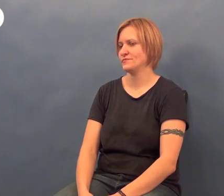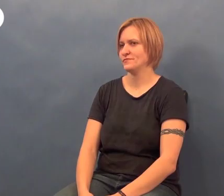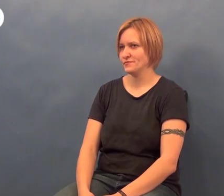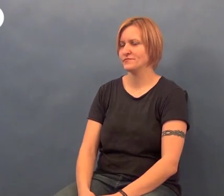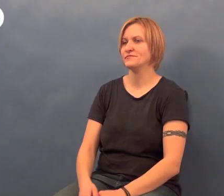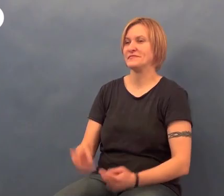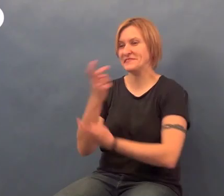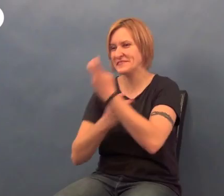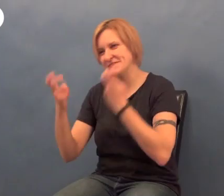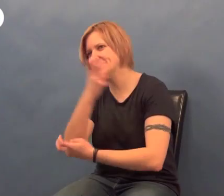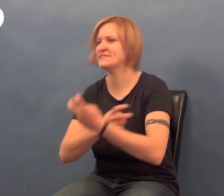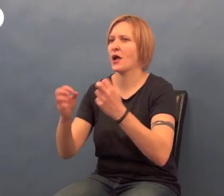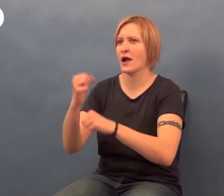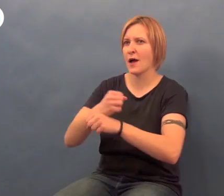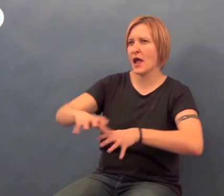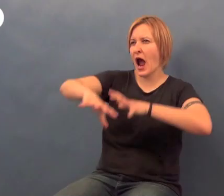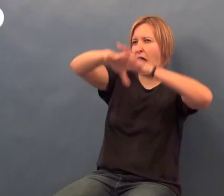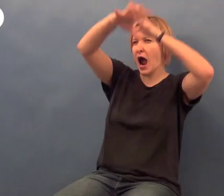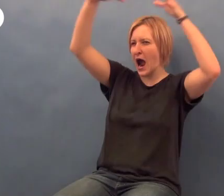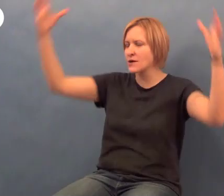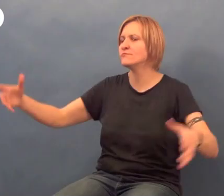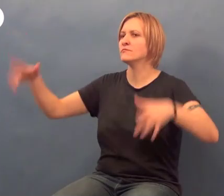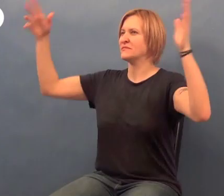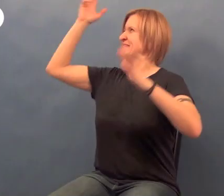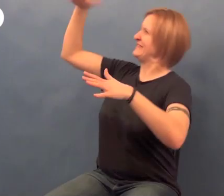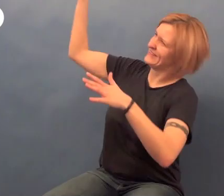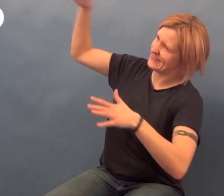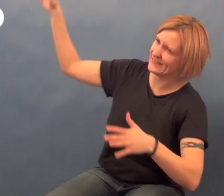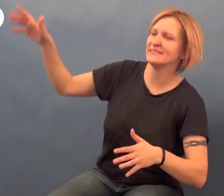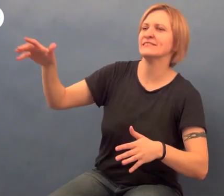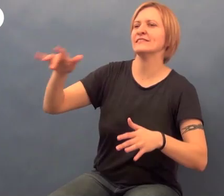Chłopiec szuka i szuka, w pewnym momencie zbliża się do wielkiego kamienia, nad nim lata ptak, którego chłopiec odgania.